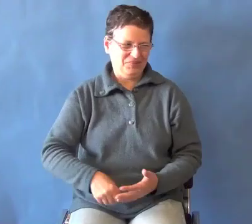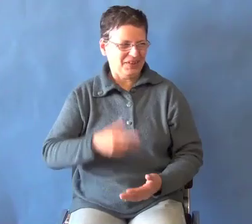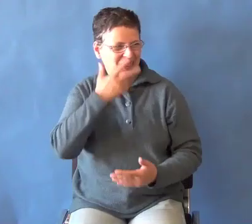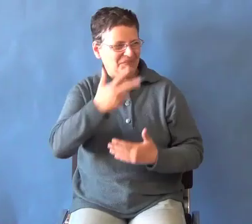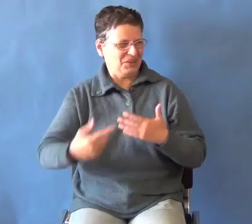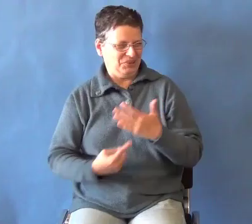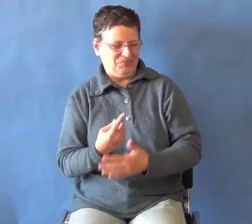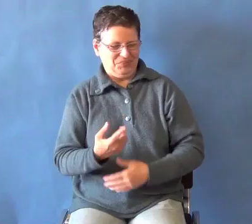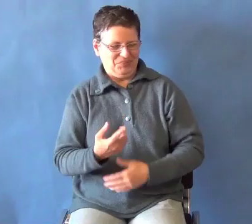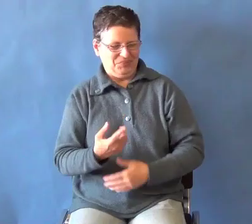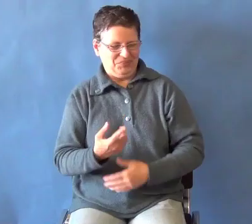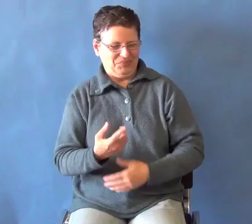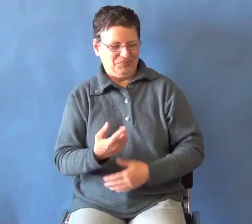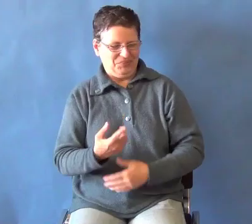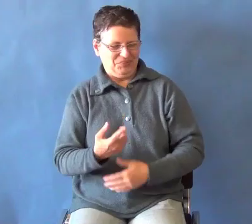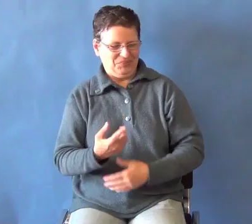Przestraszyła się, bo nie wiedziała, co się dzieje.